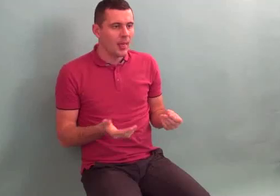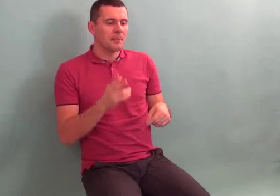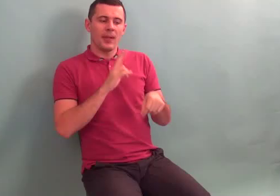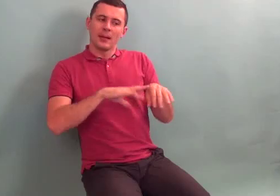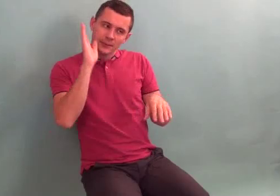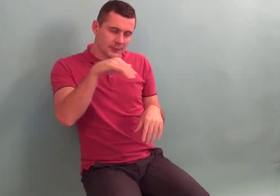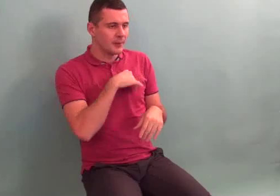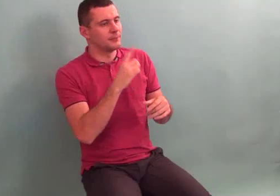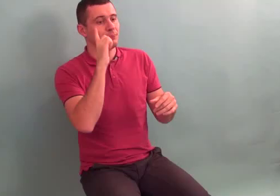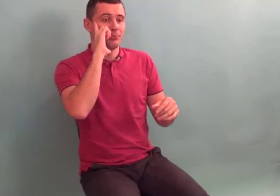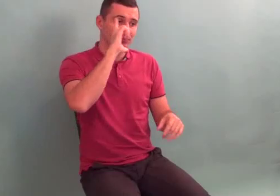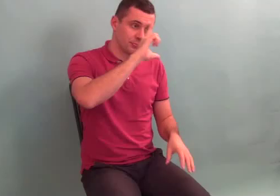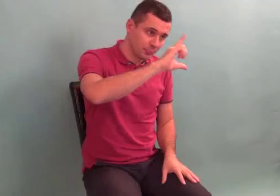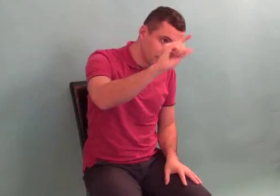Policjant macha ręką i powoli odchodzi.